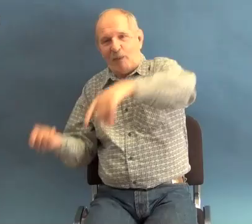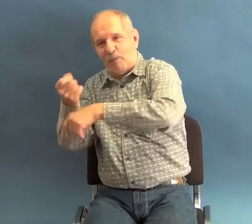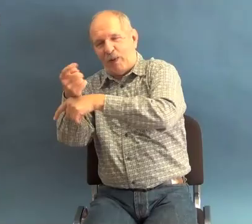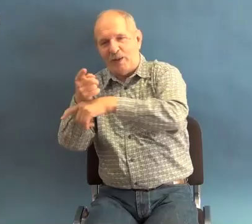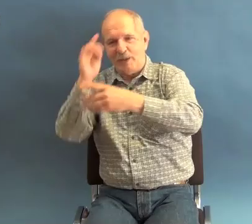Szyba pęka.